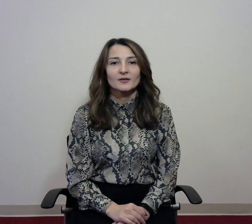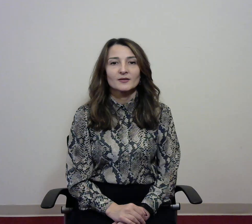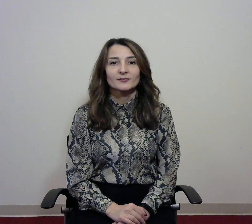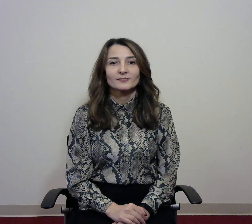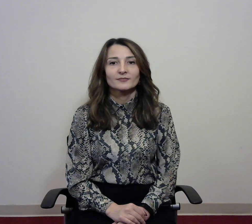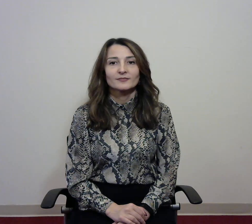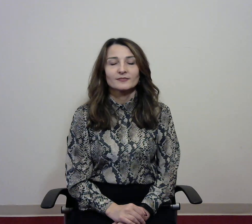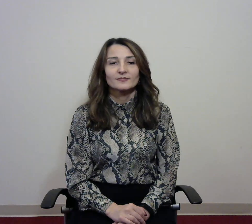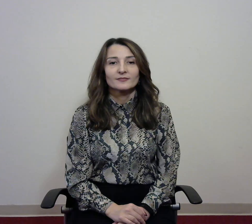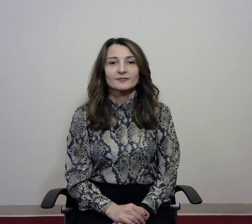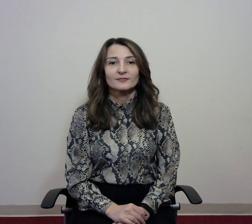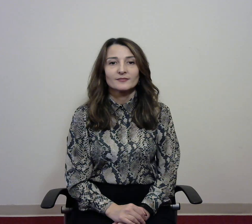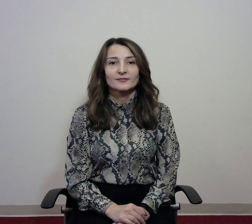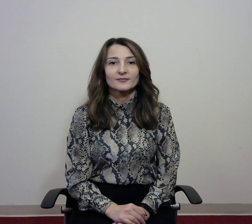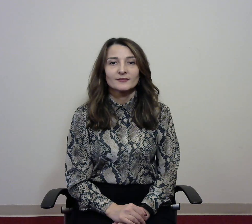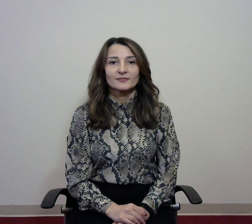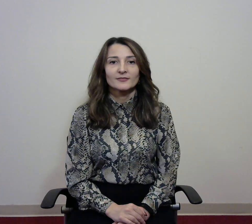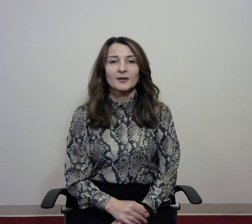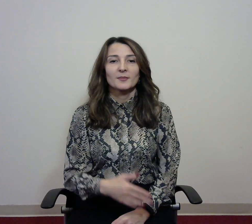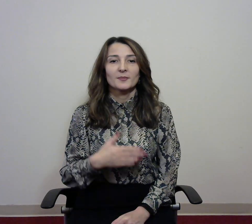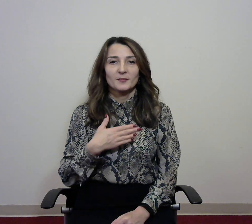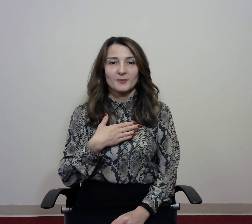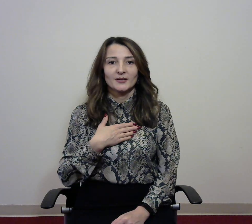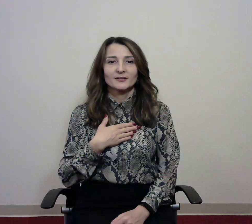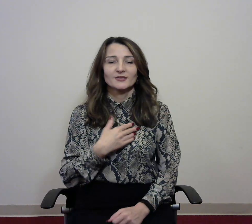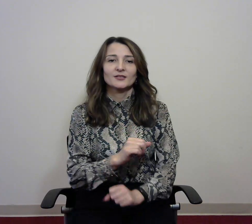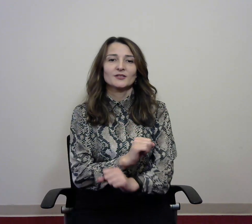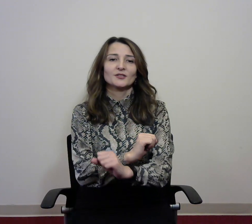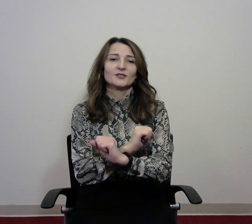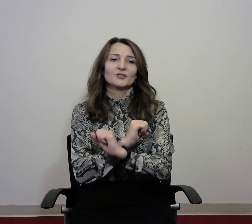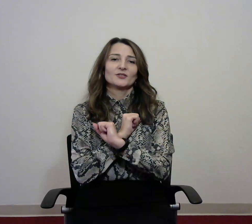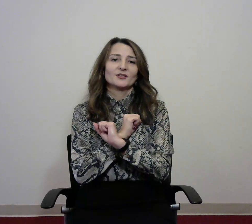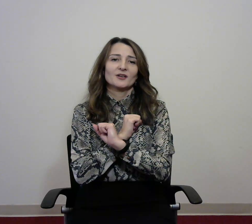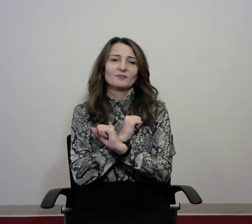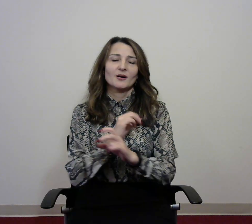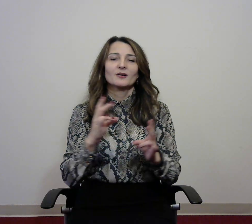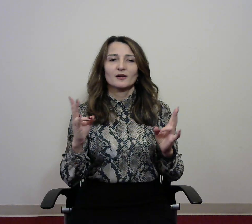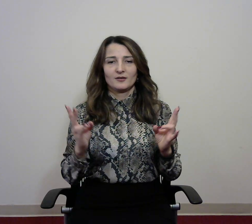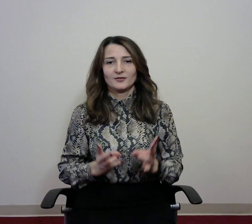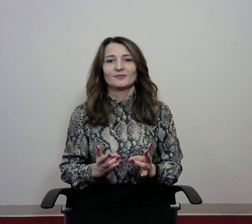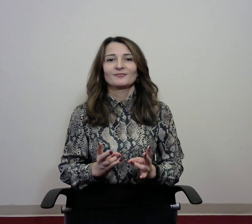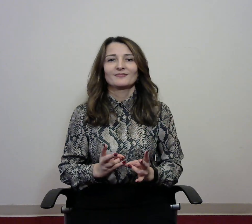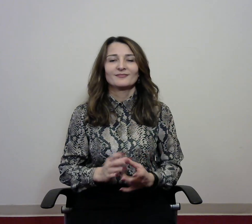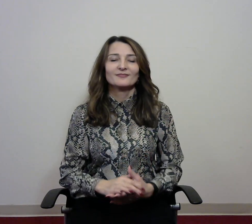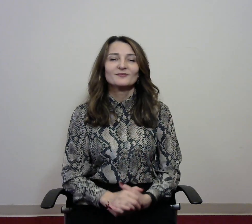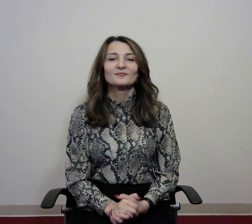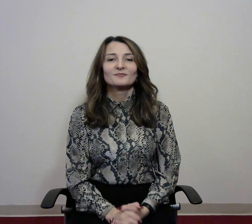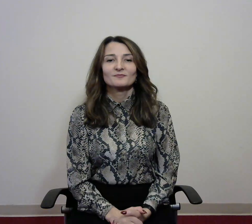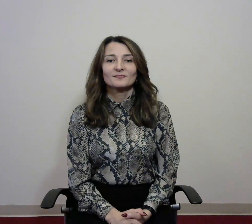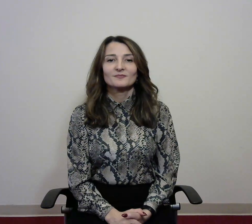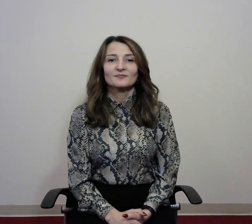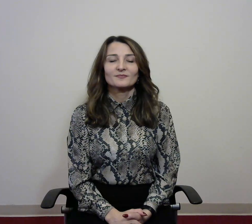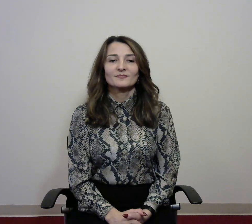Mənə istirahət etmək lazımdır